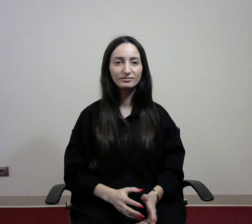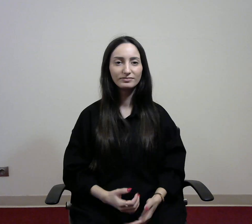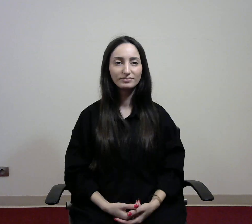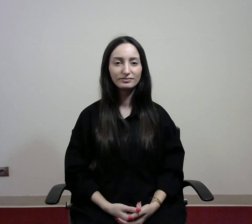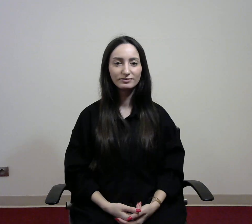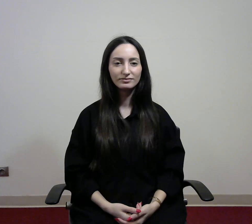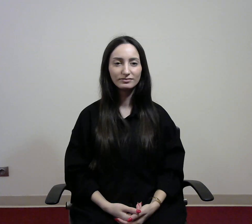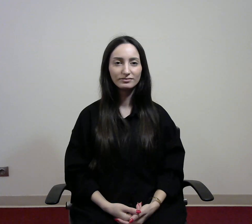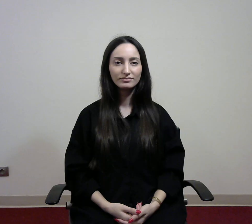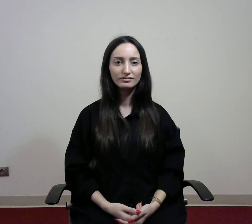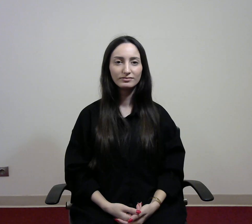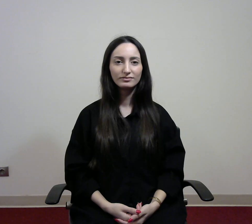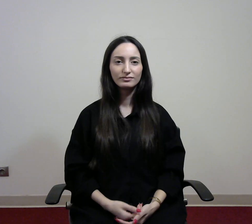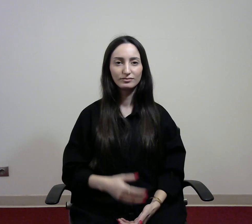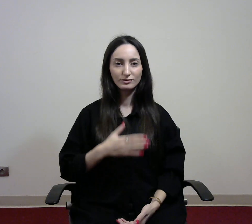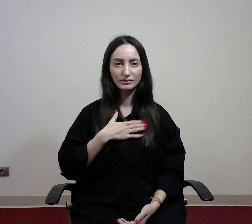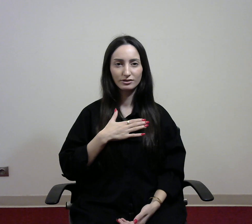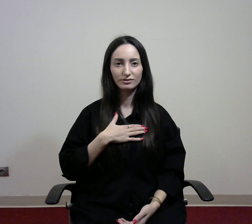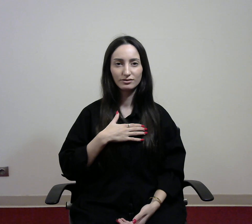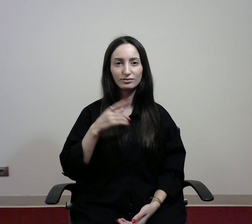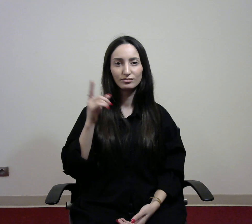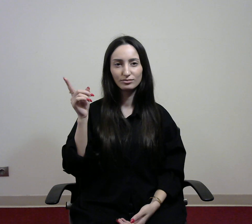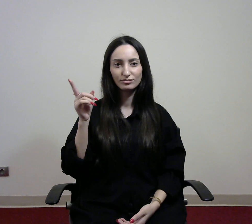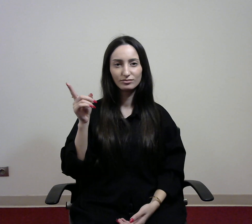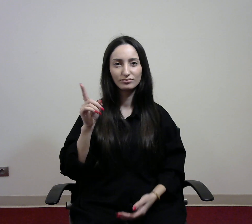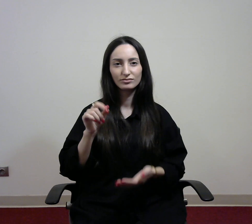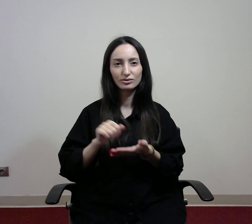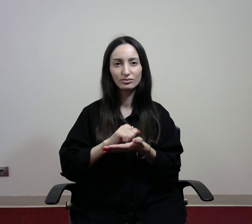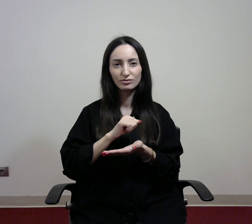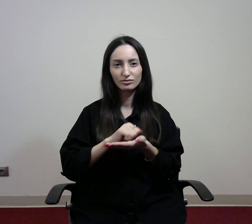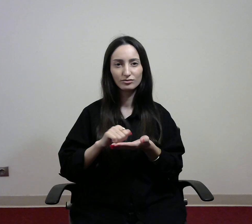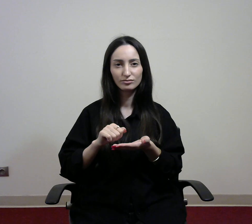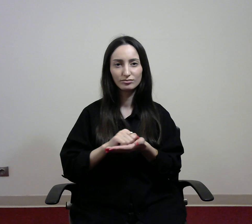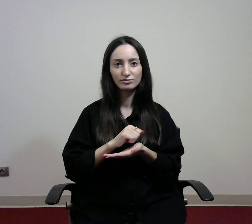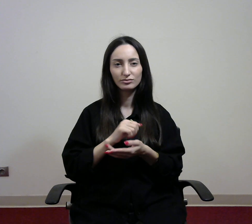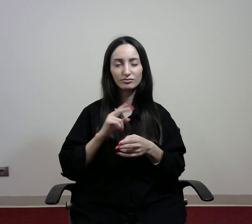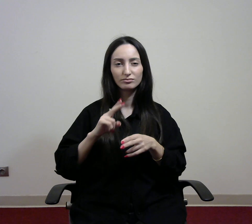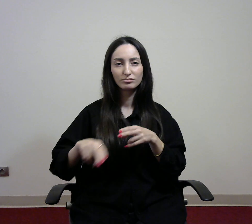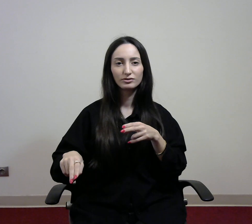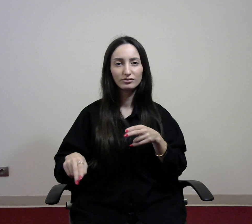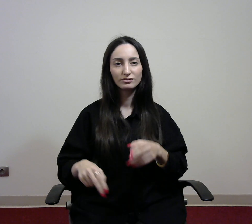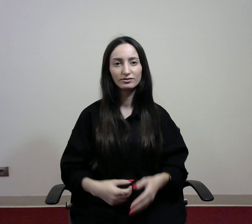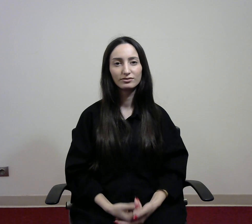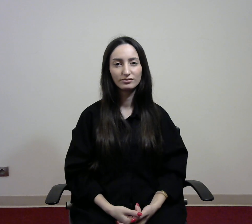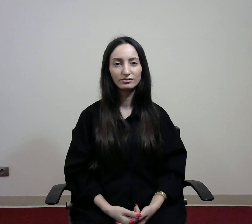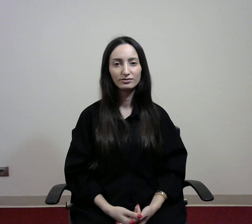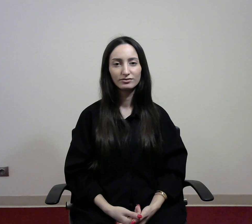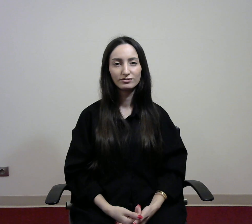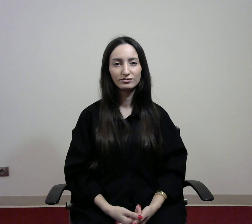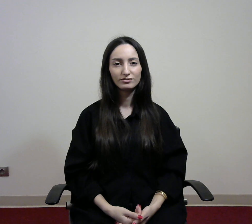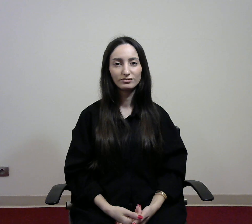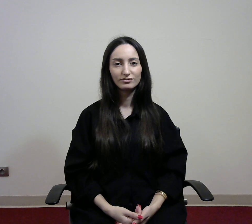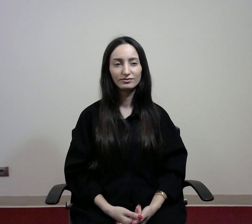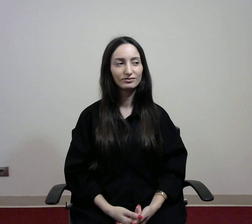Mən o sənədi itirmişdim